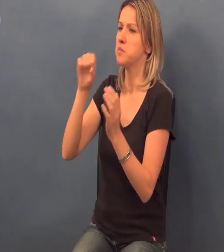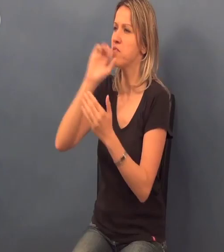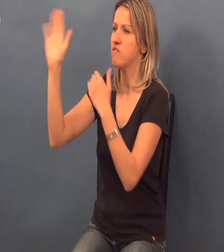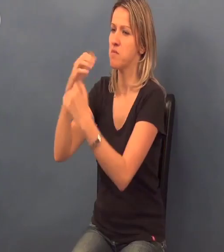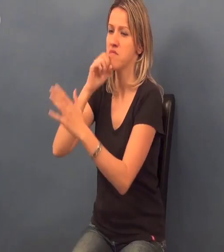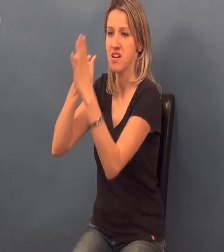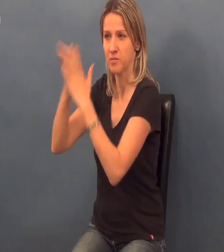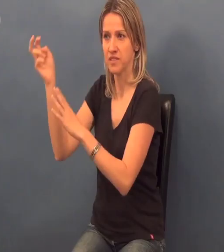A babcia wyrzuca tego kota i kot spada na dół.